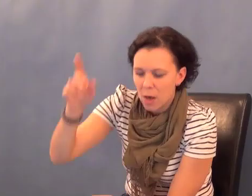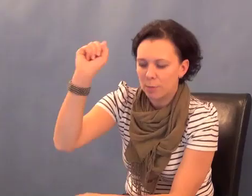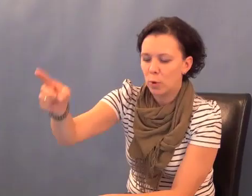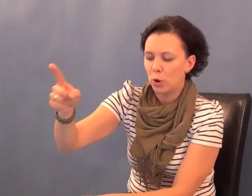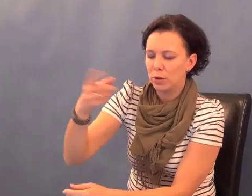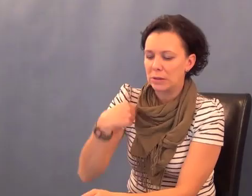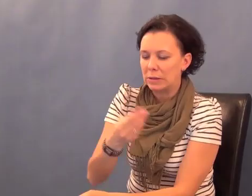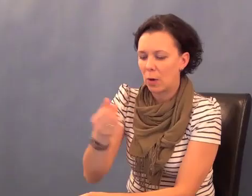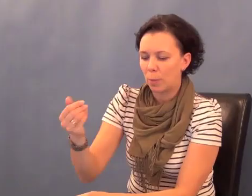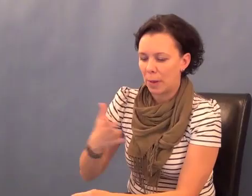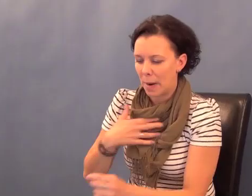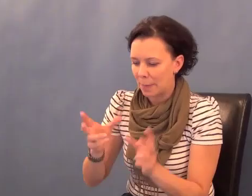Mam zakupy, mam czas.